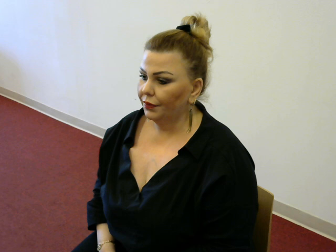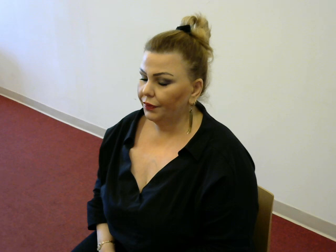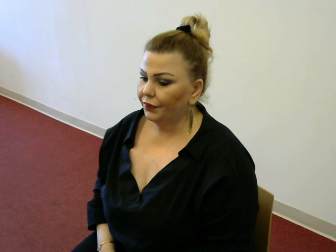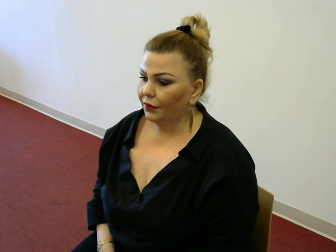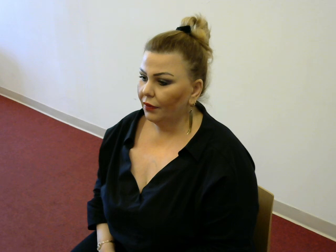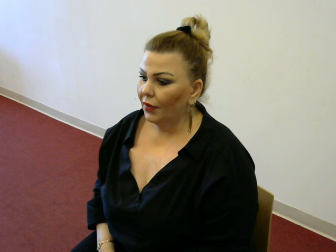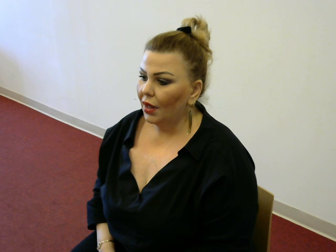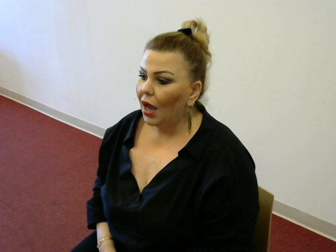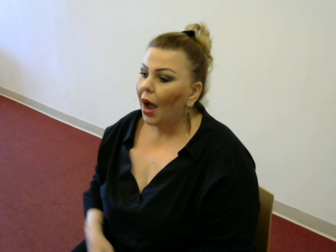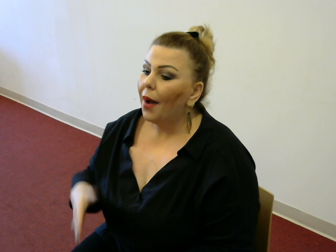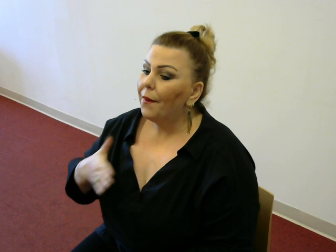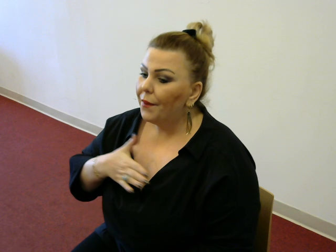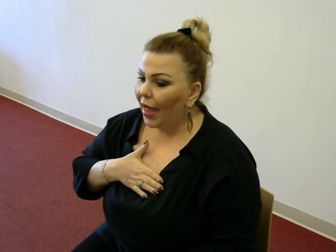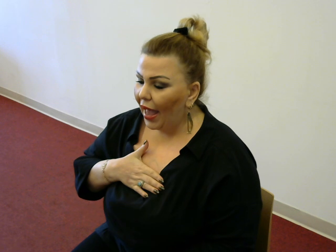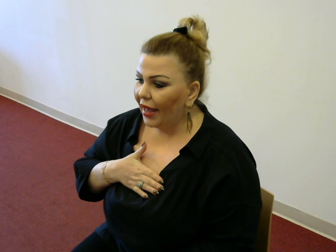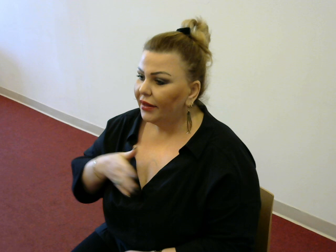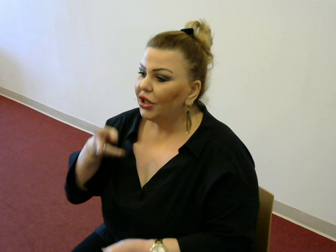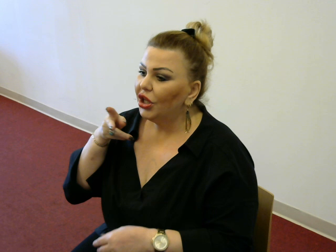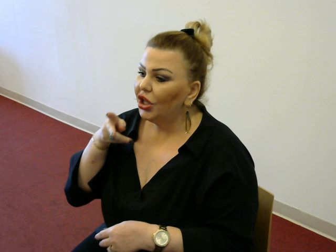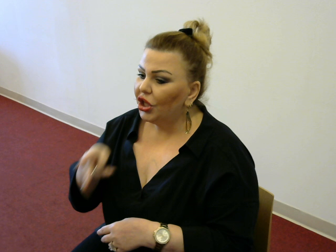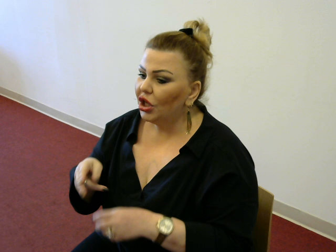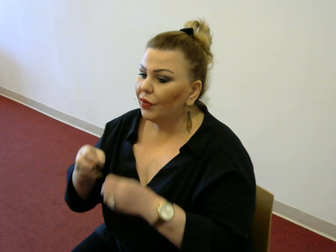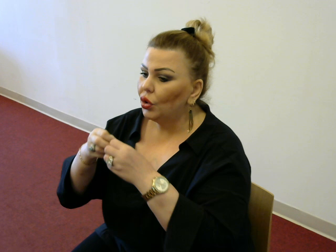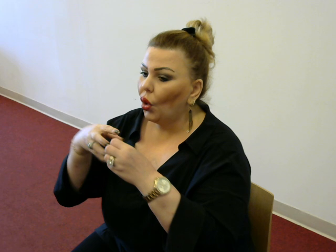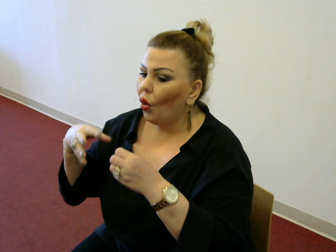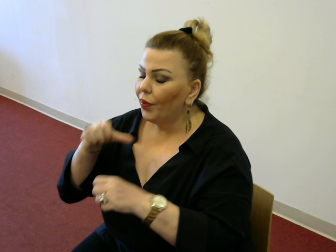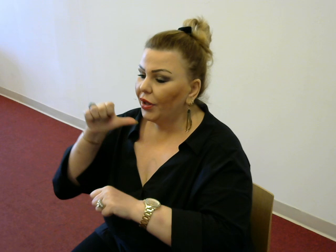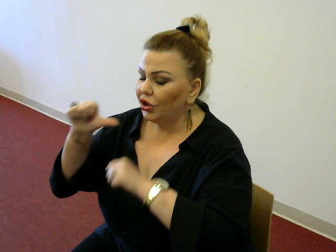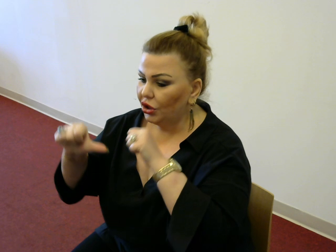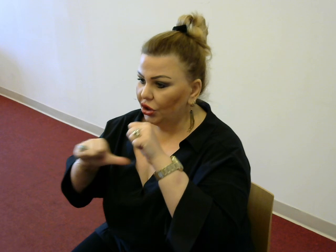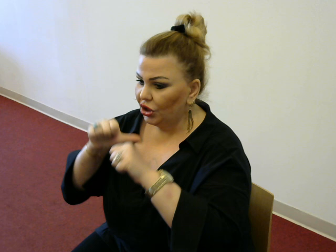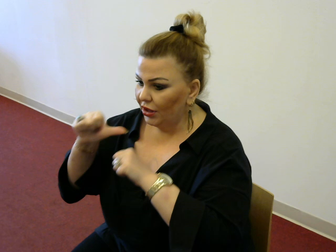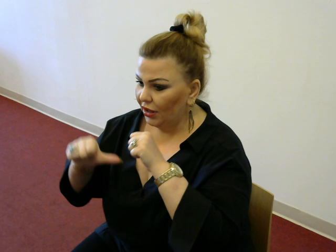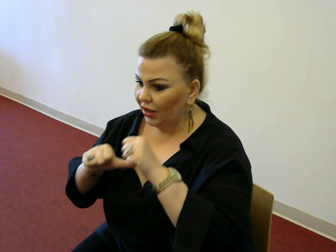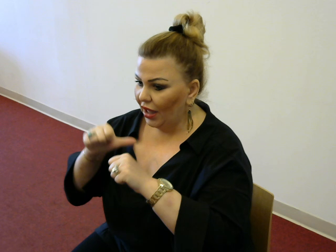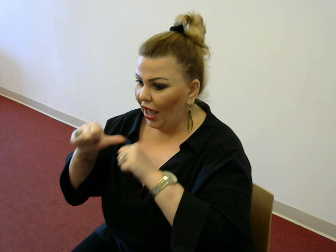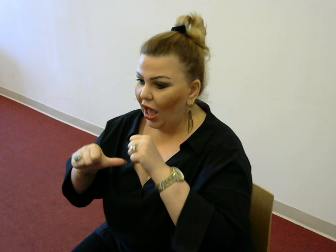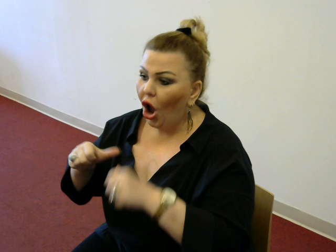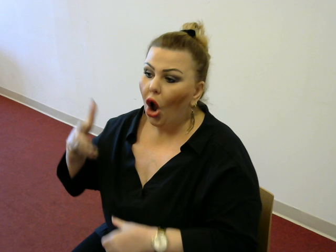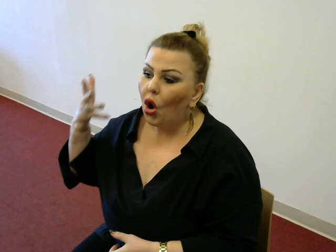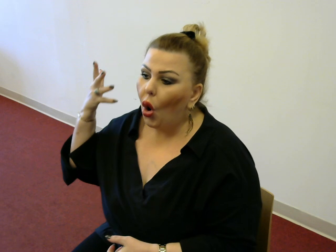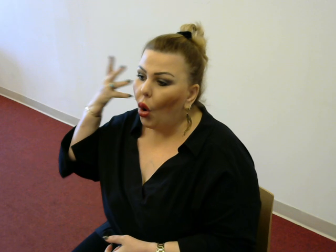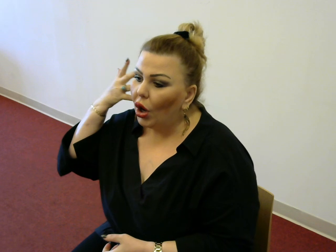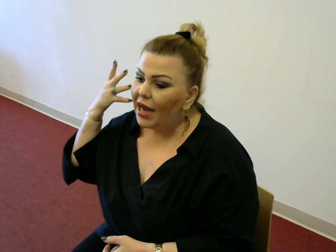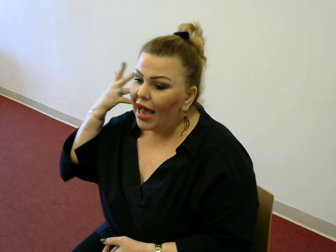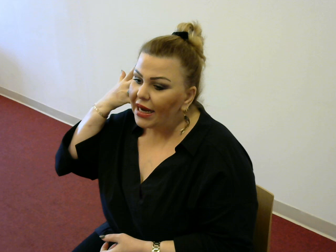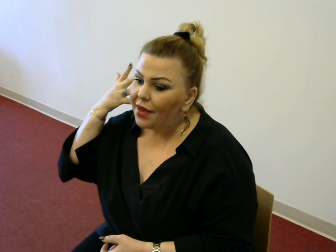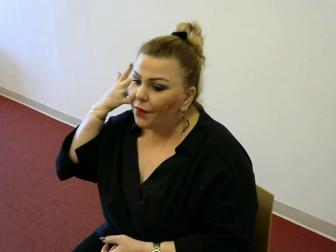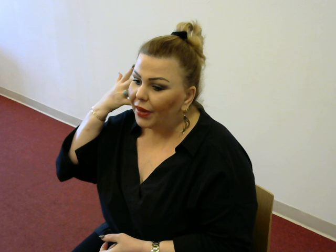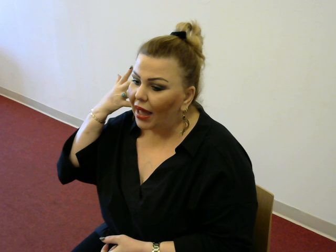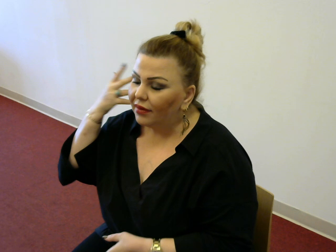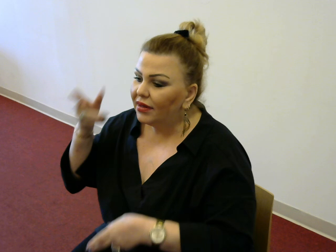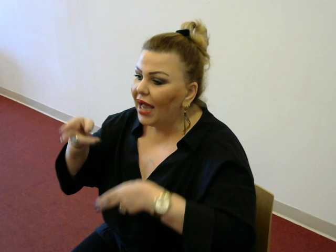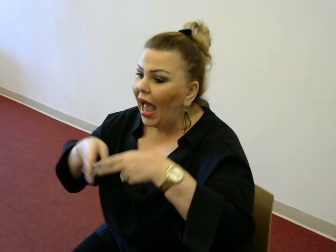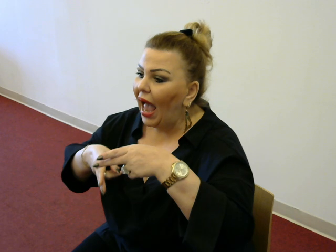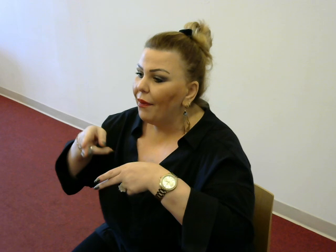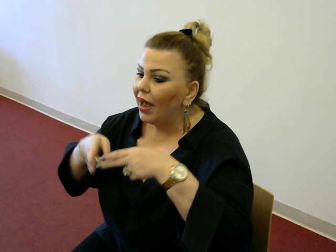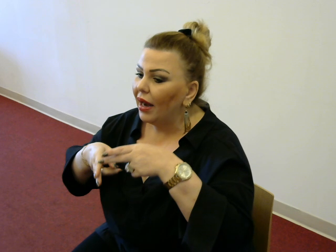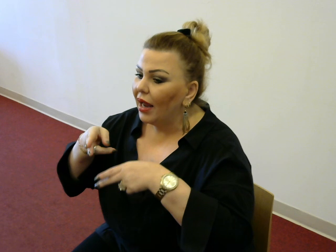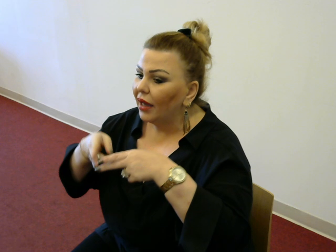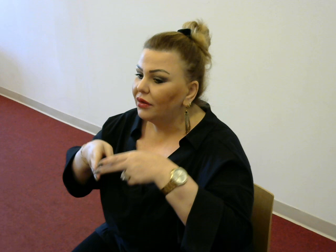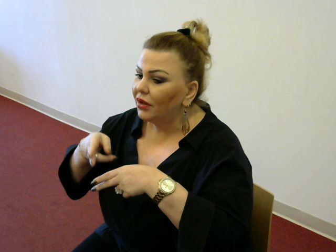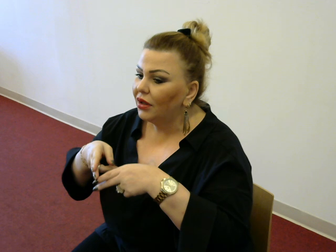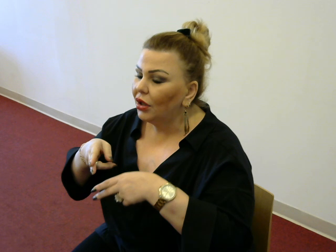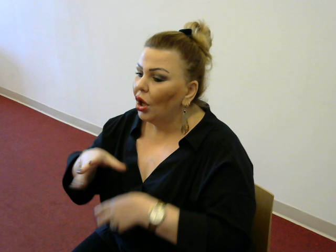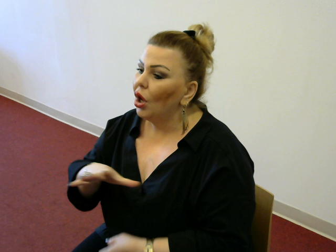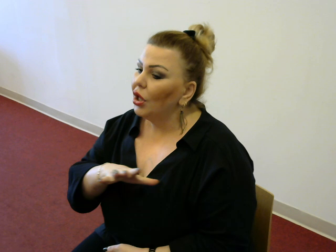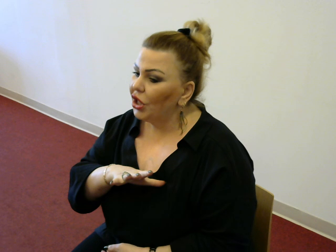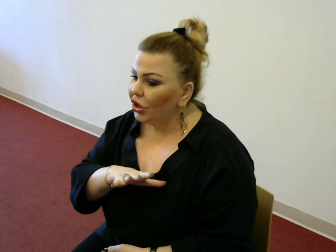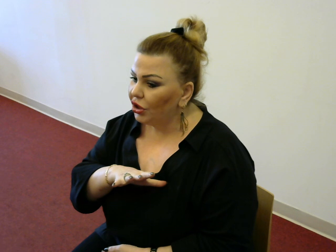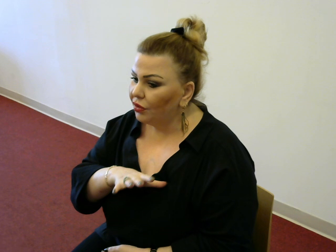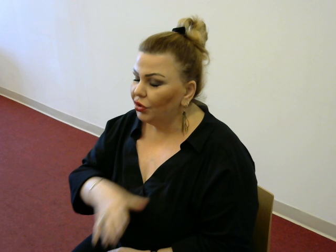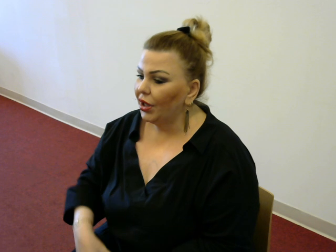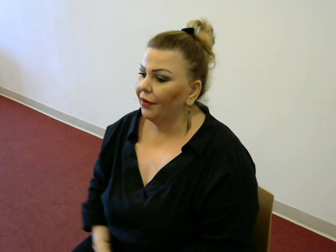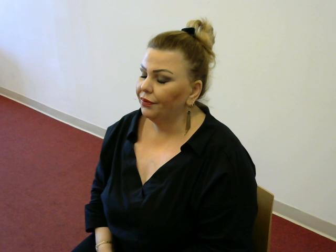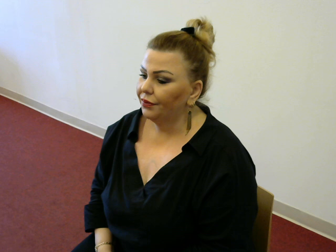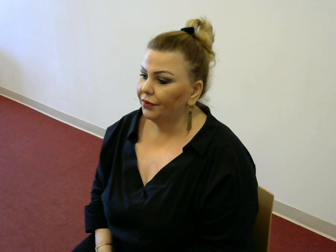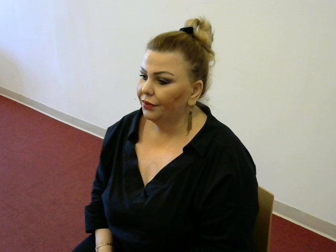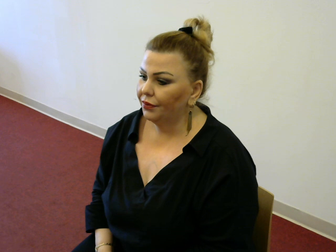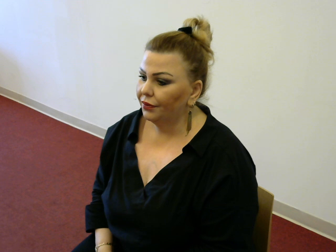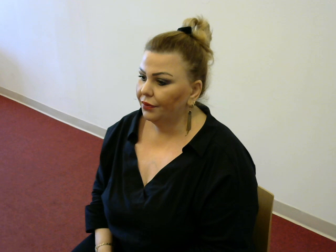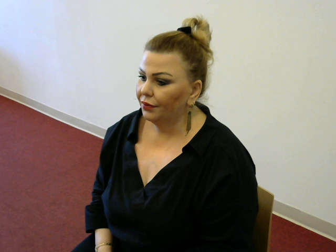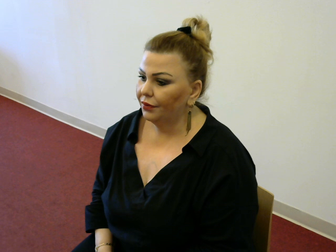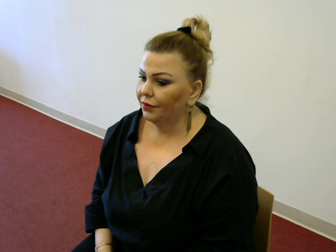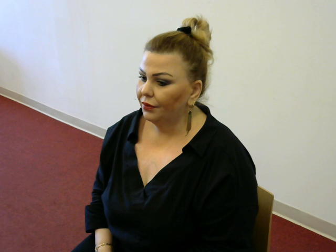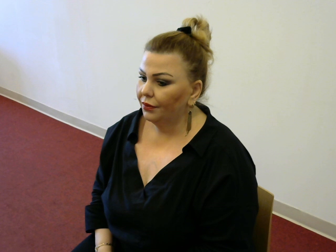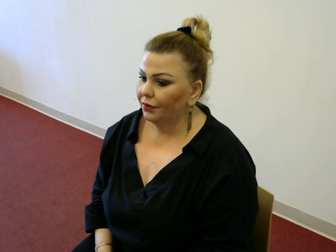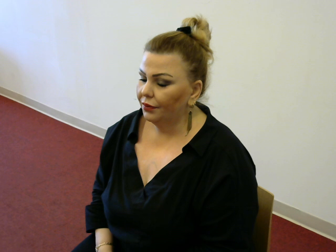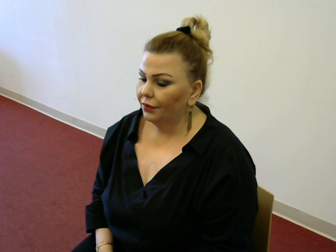Mən 2015-ci ildə koxlear implant əməliyyatı keçirmişəm